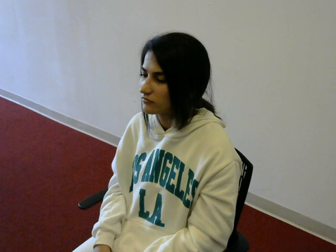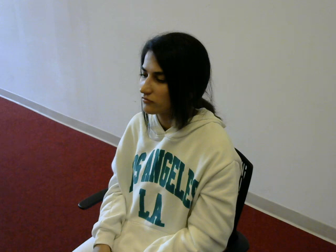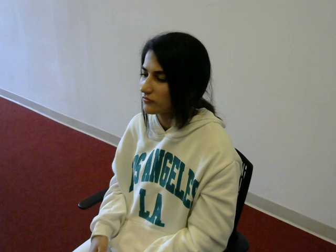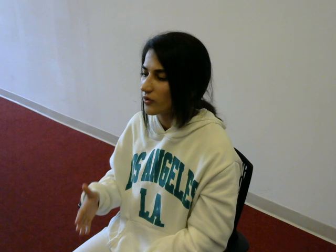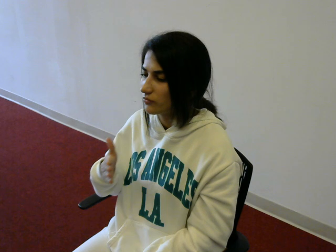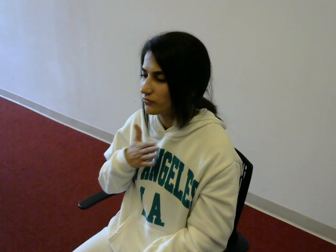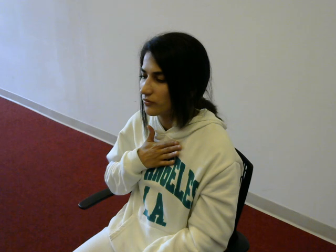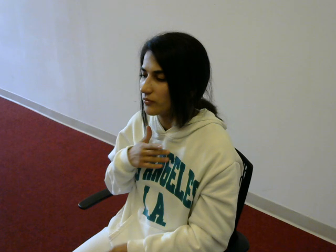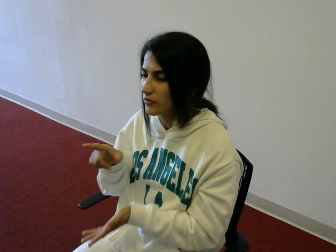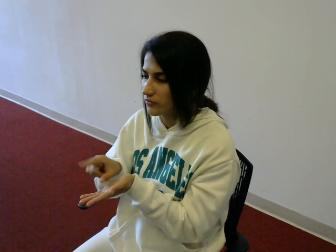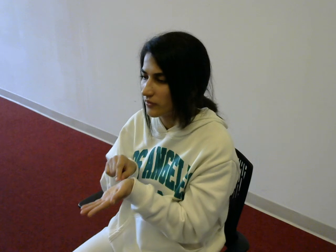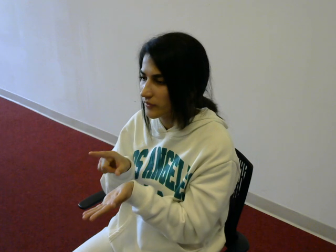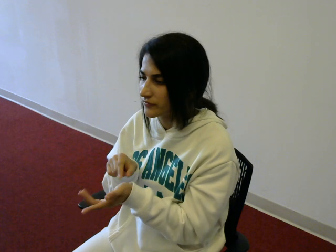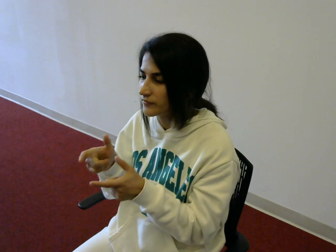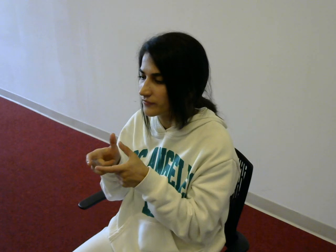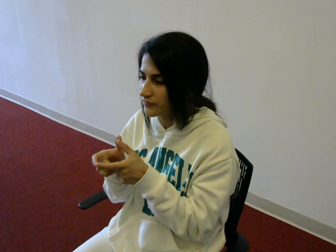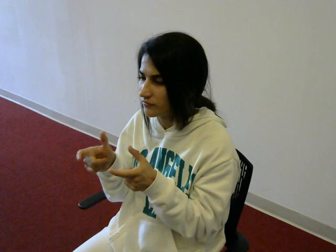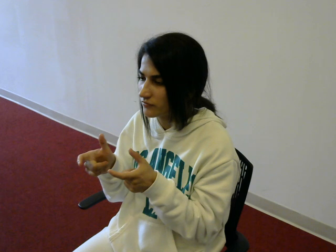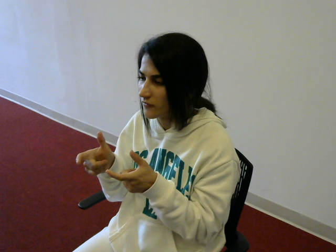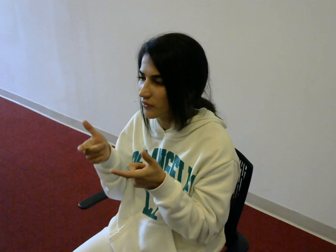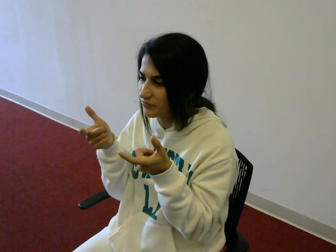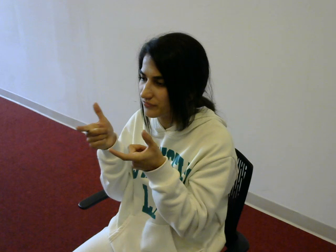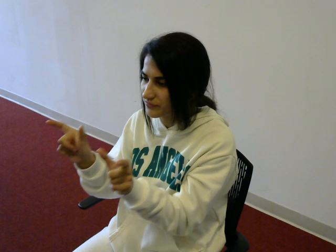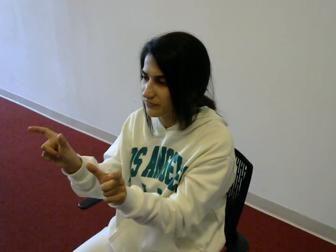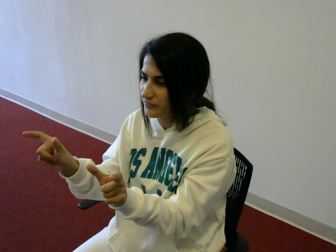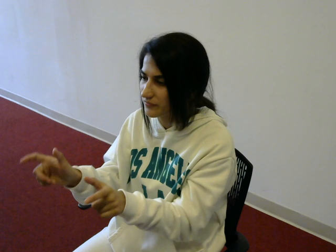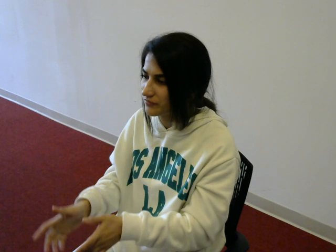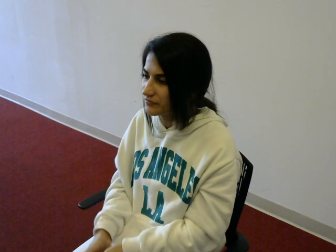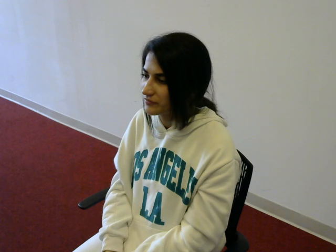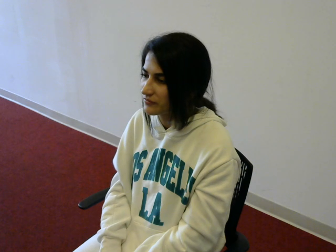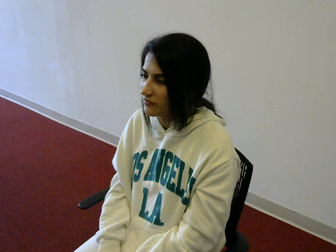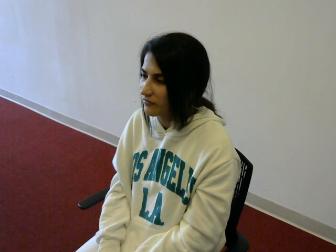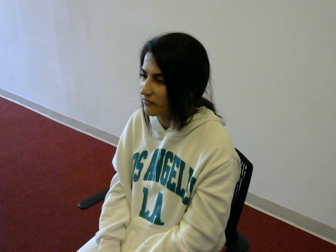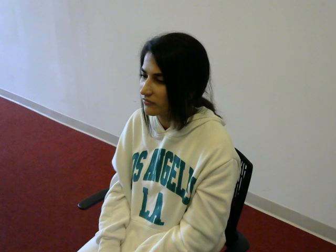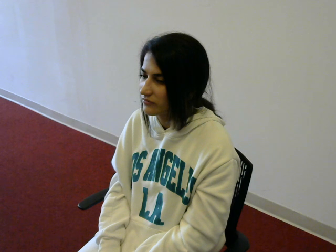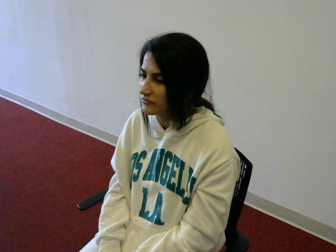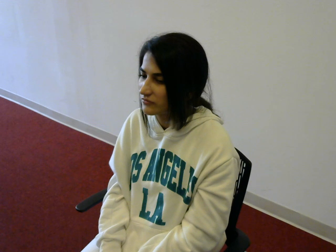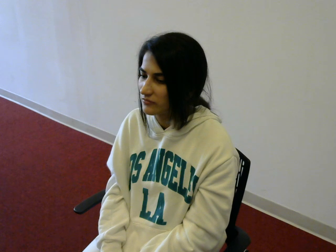Mənim pensiya kartım bloklanıb